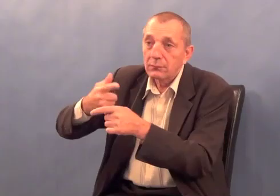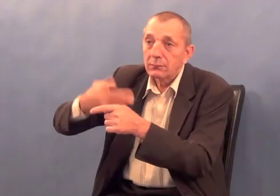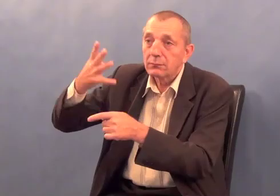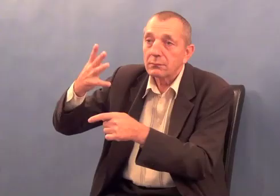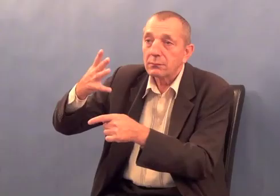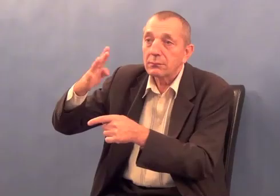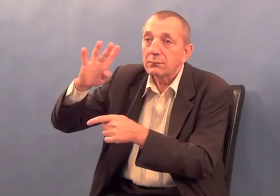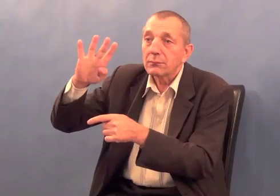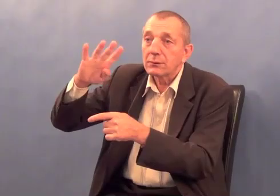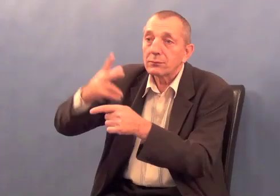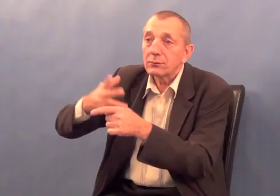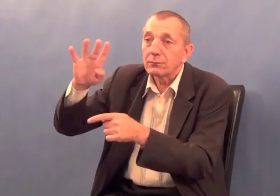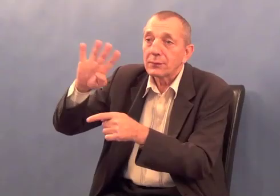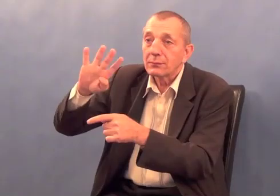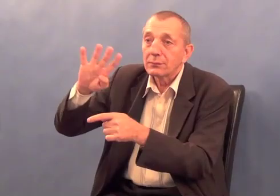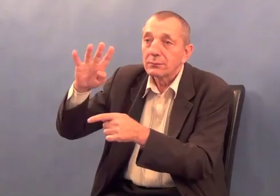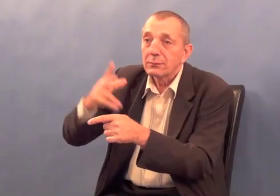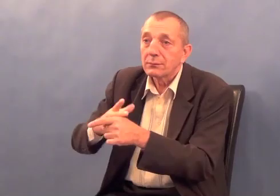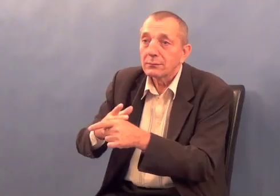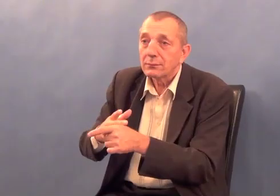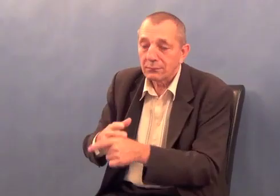Czwarta trzydzieści, czwarta trzydzieści.